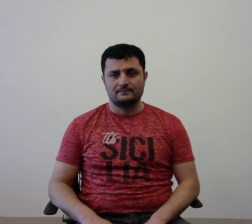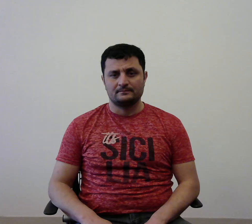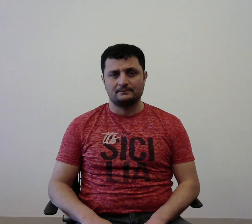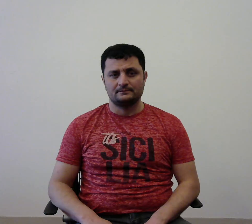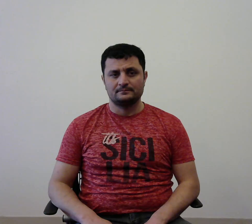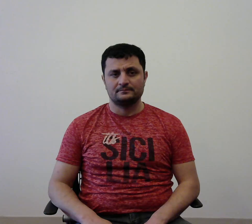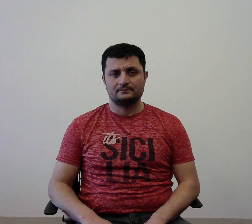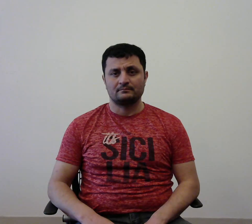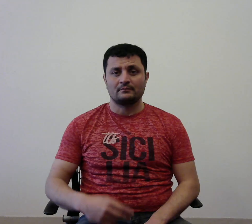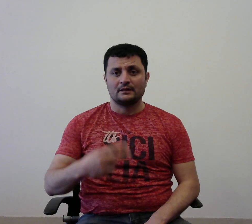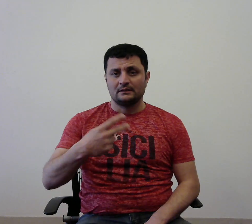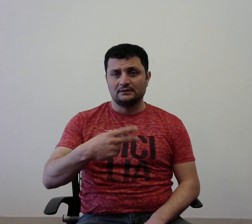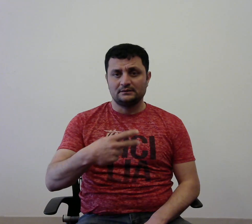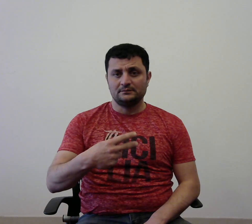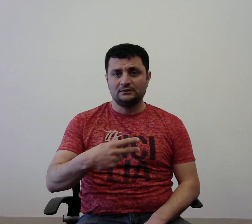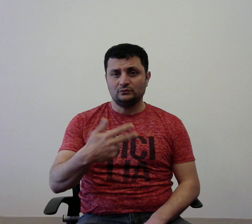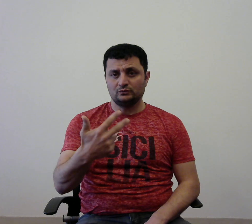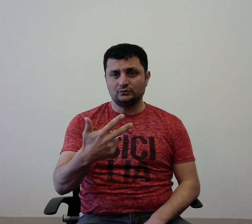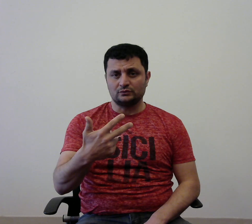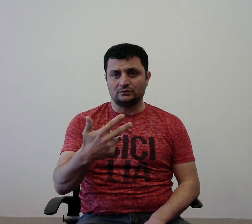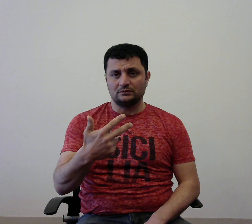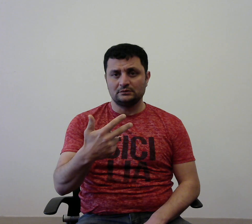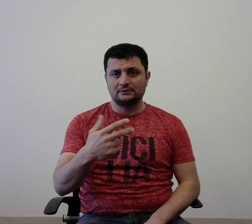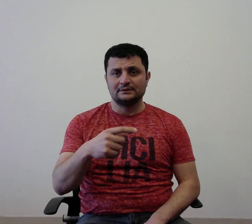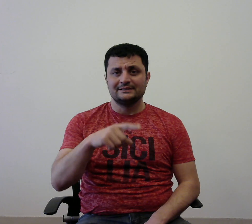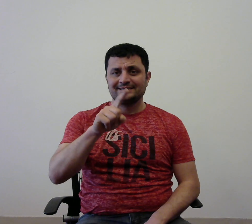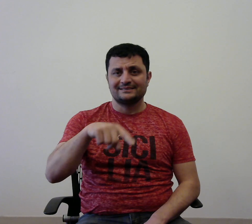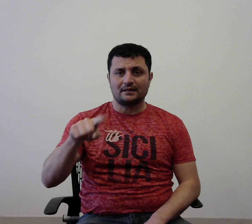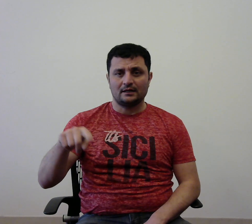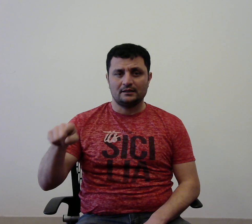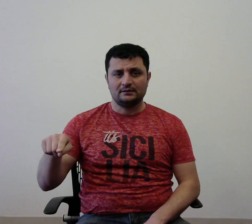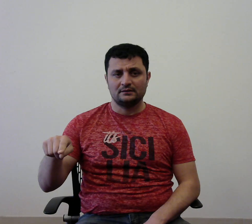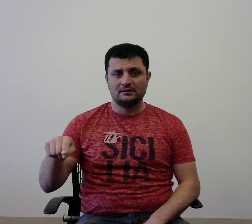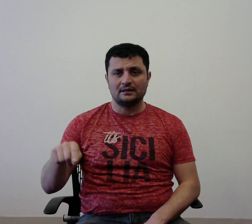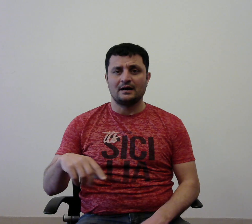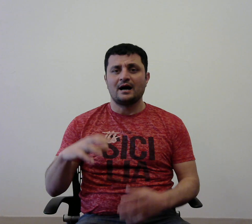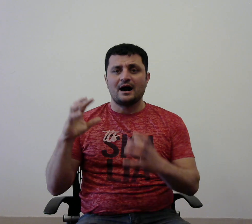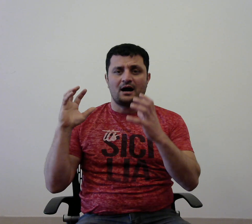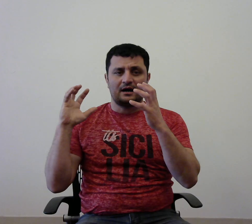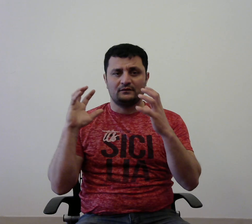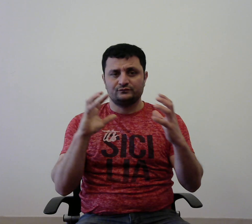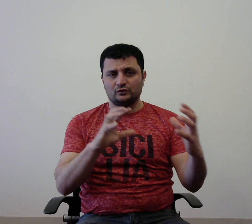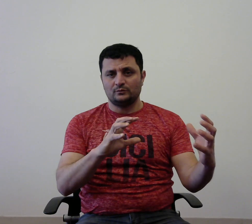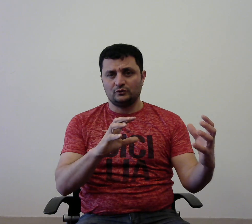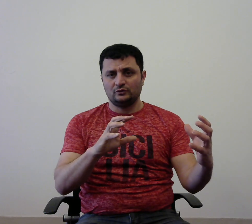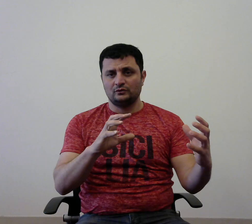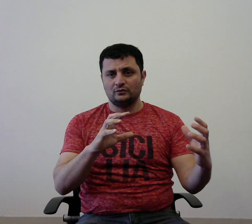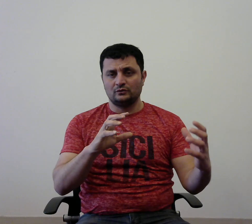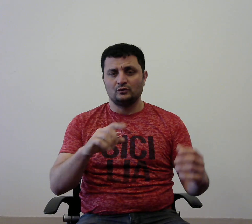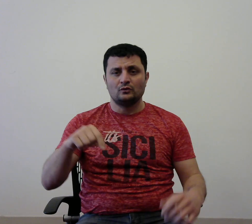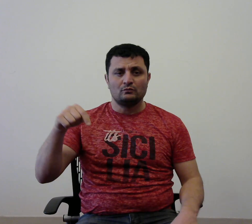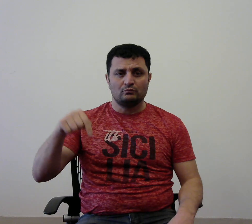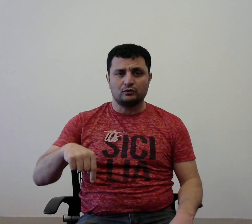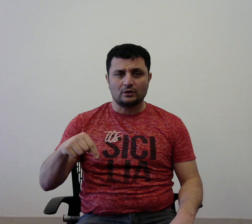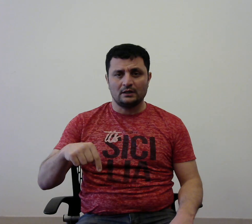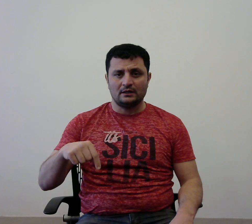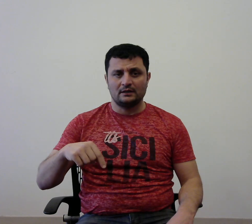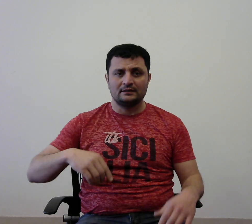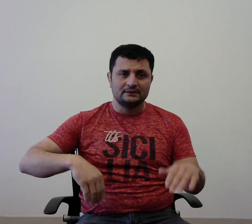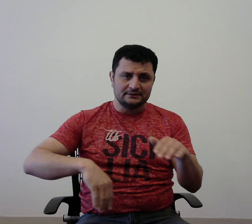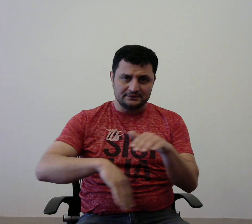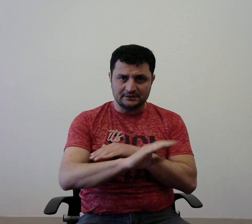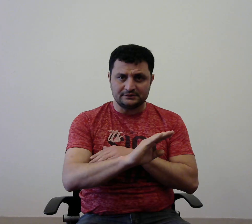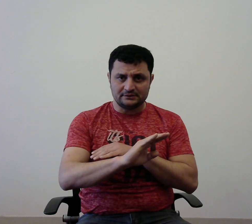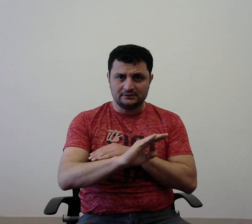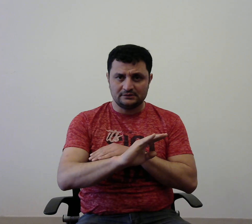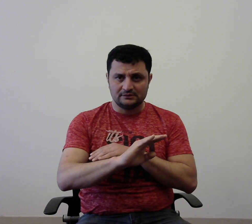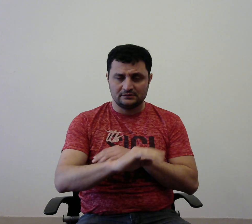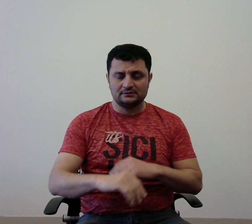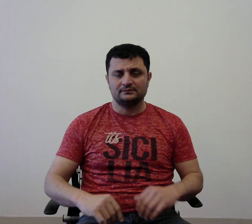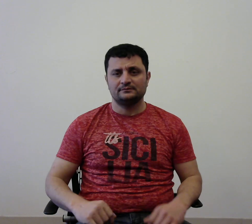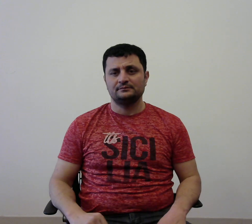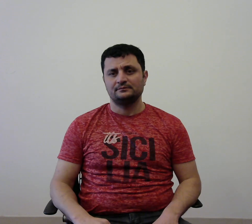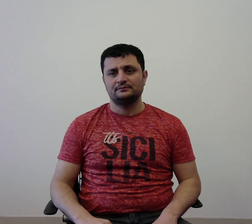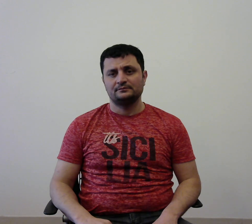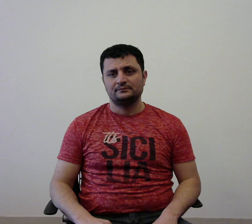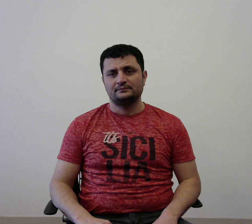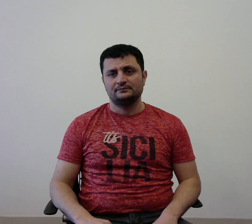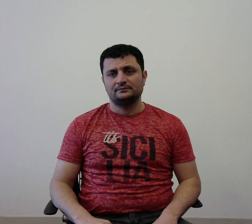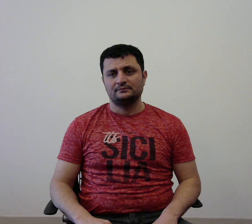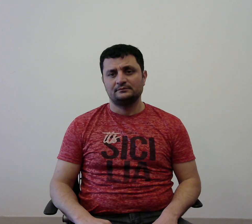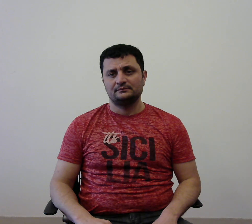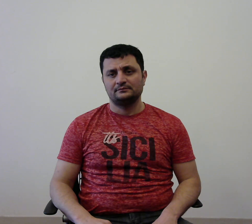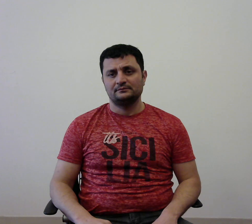23 saylı avtobus burdan keçir?